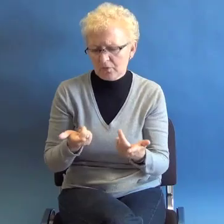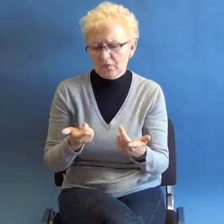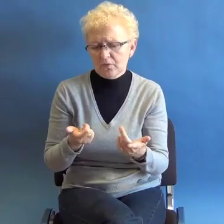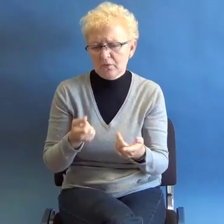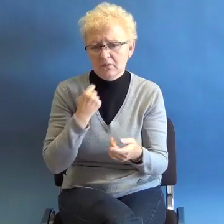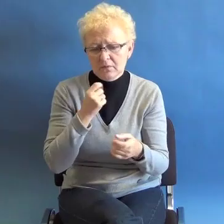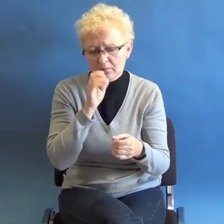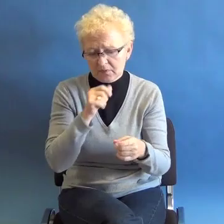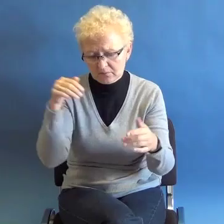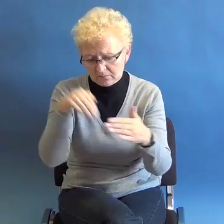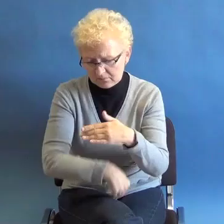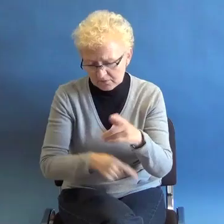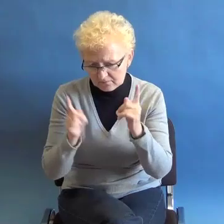Nie wolno pić alkoholu, bo można się utopić.